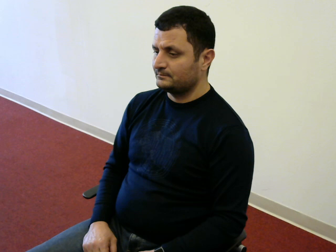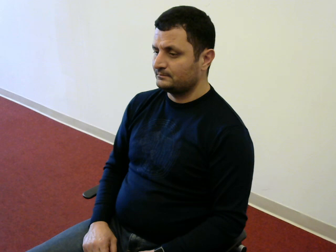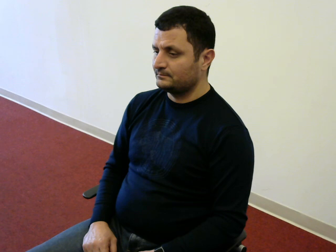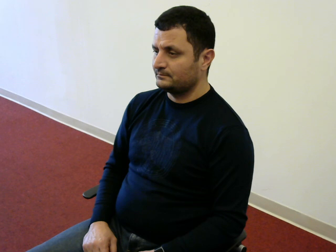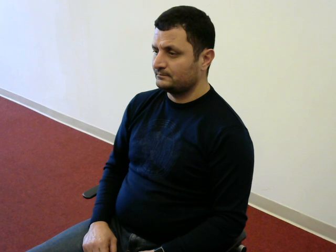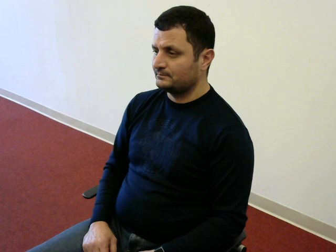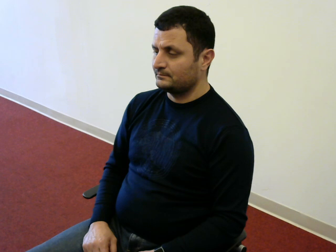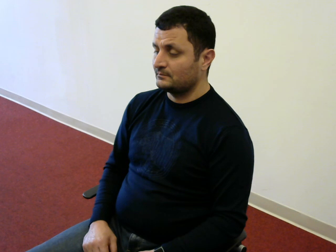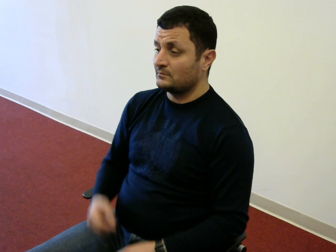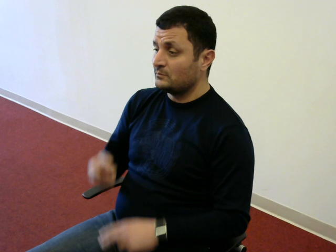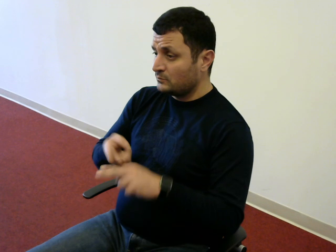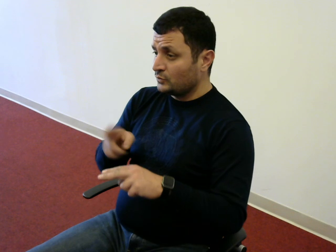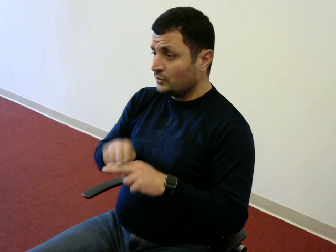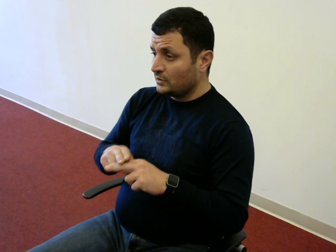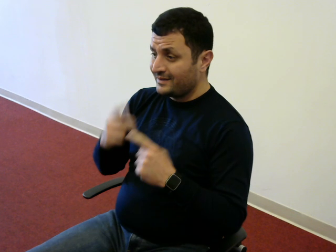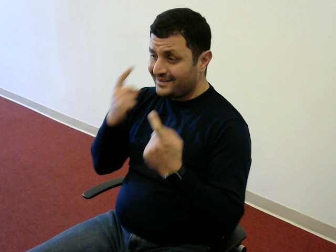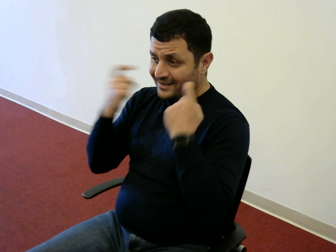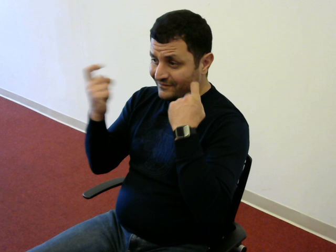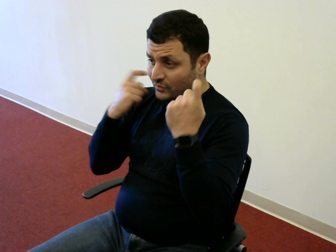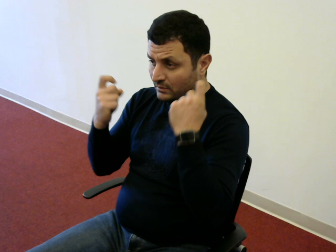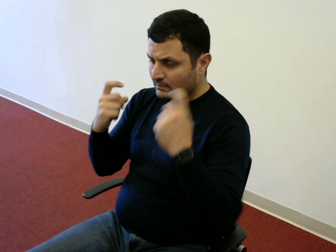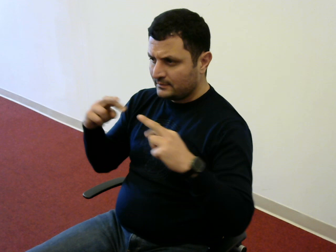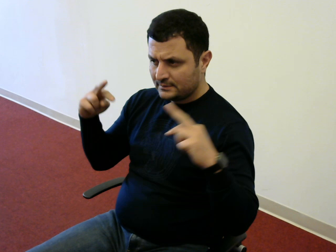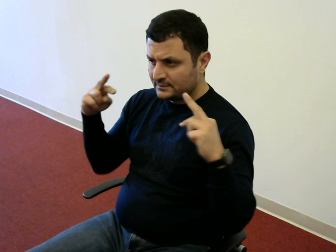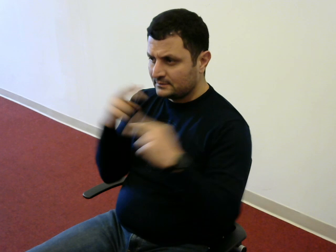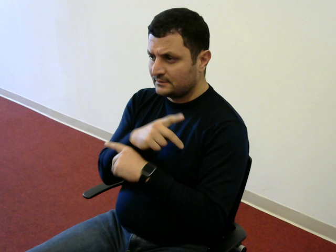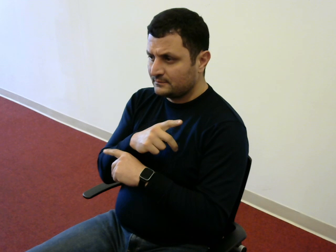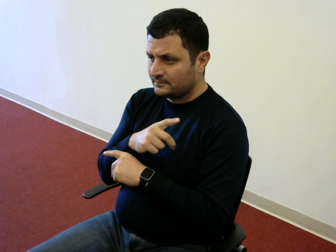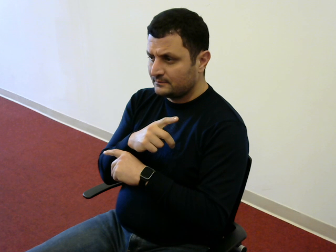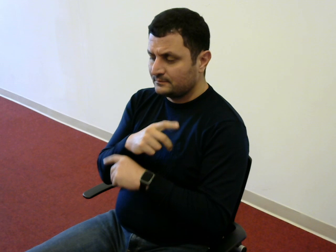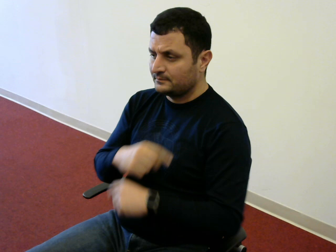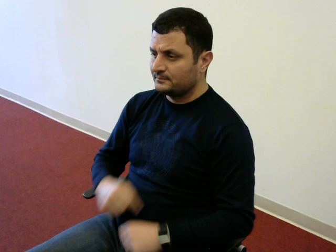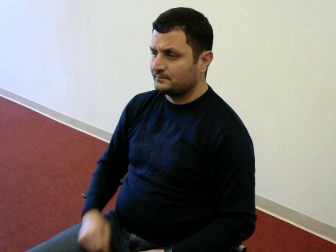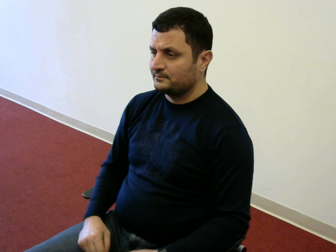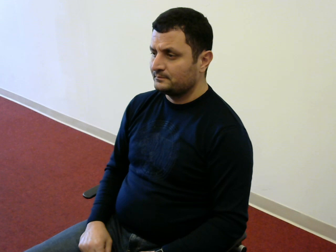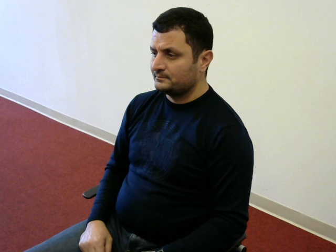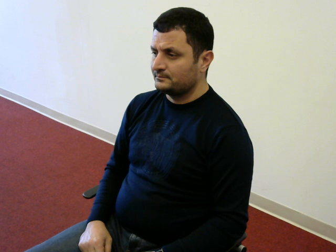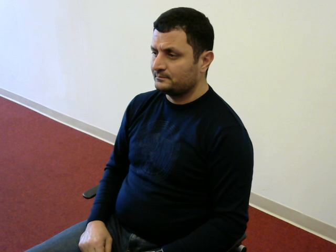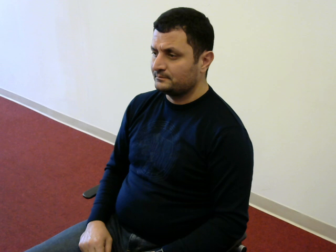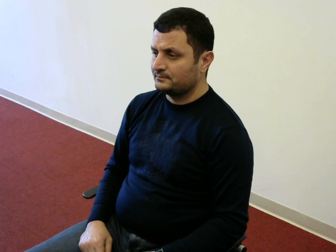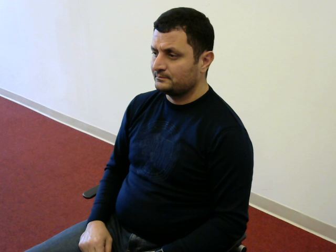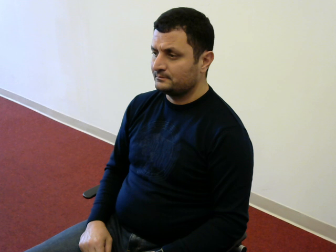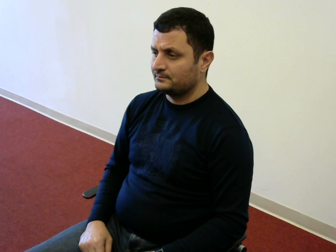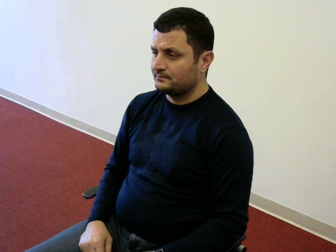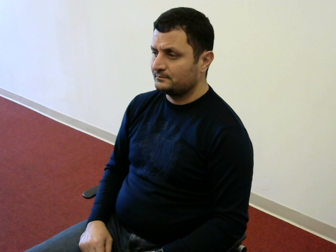Bu məlumat səhvdir